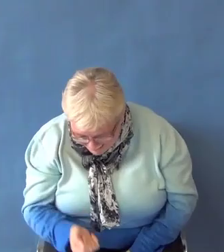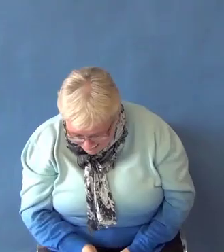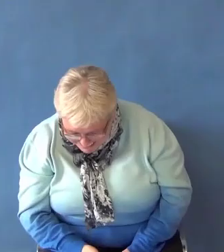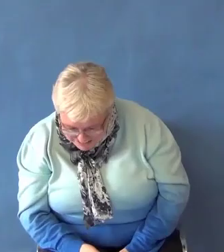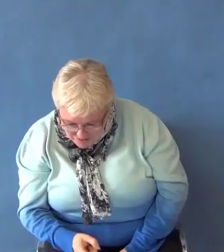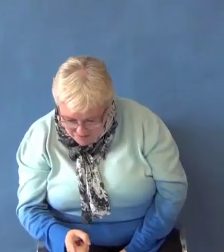Tak.